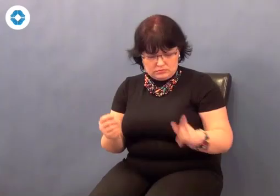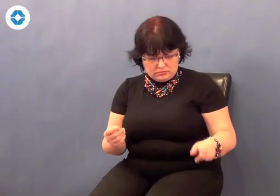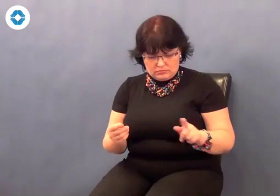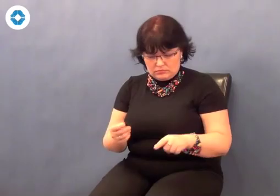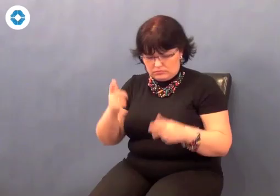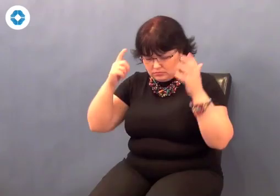Zastanawia się.